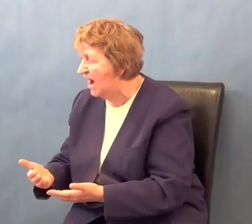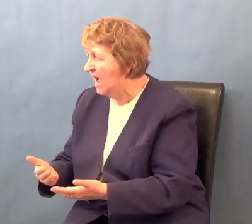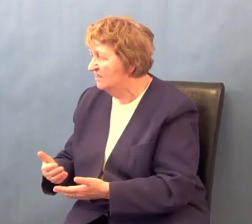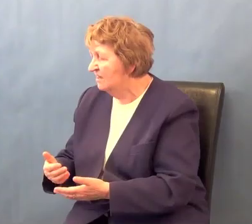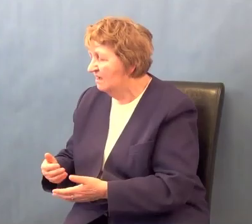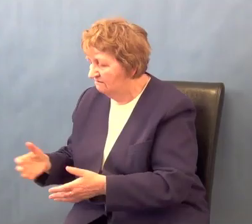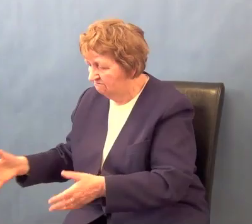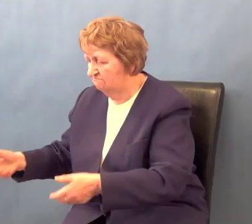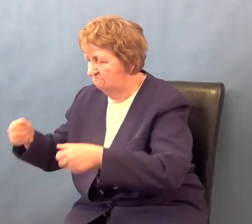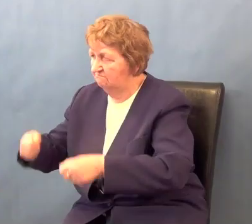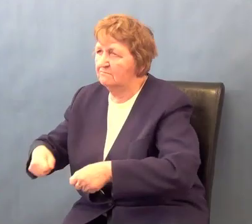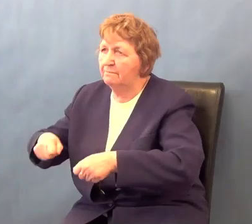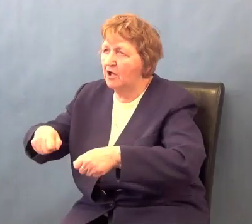Włożył kosz na rower i odjechał.